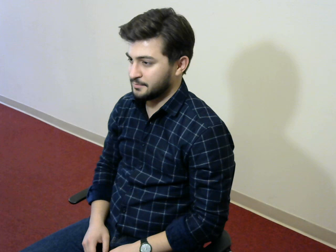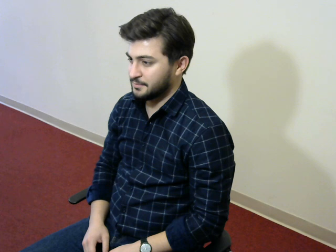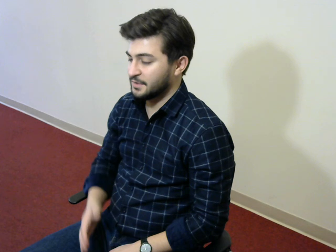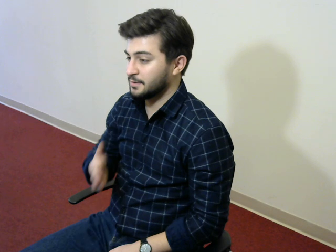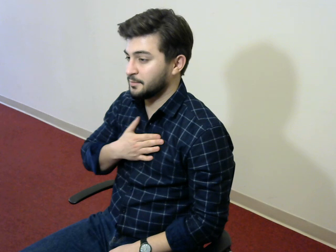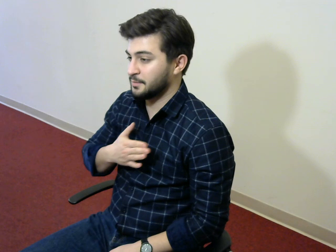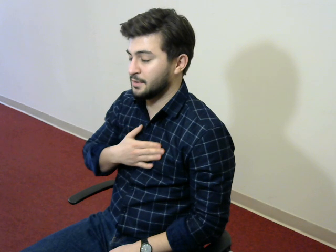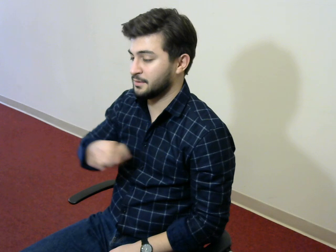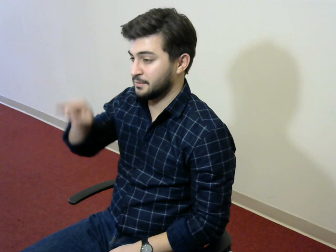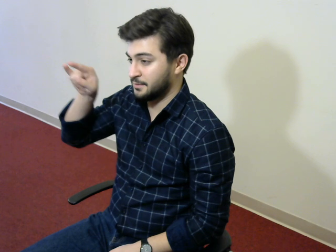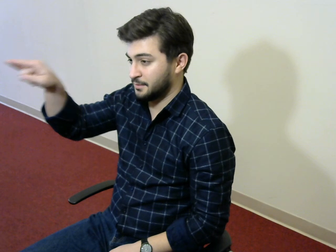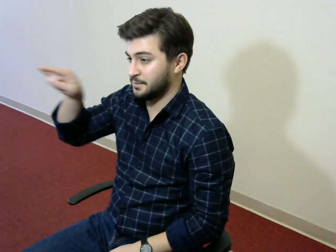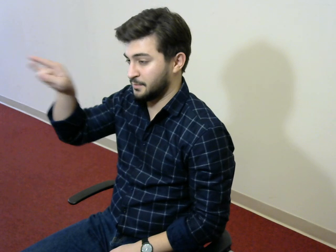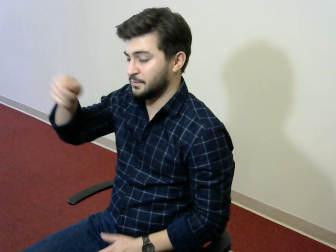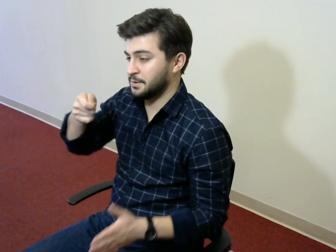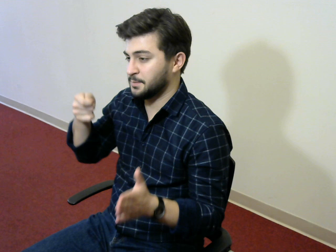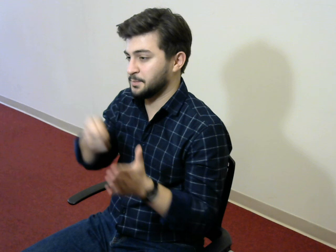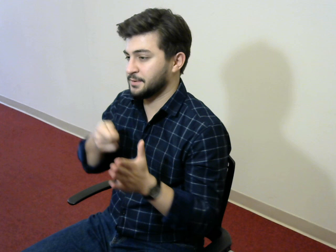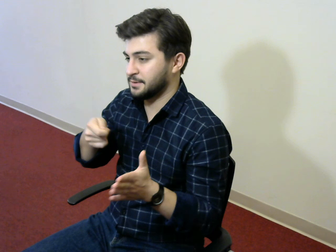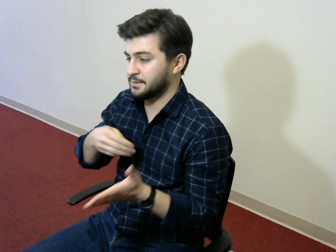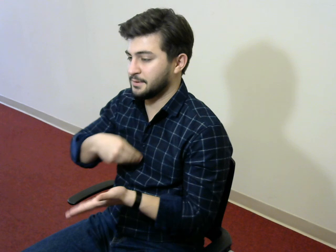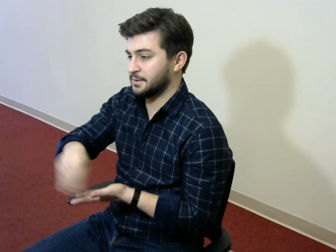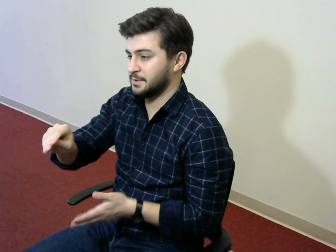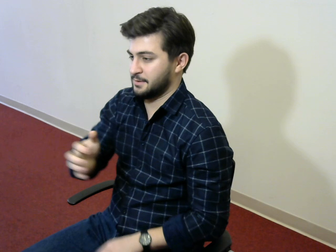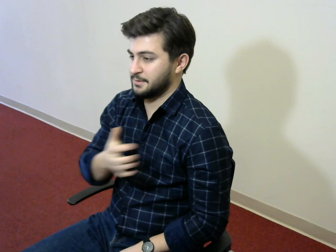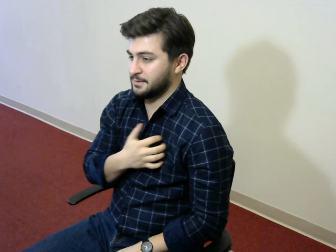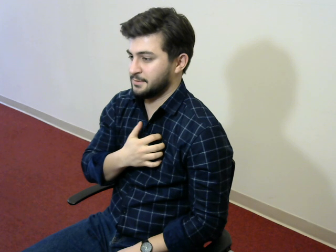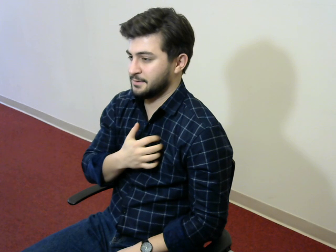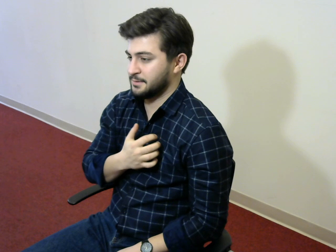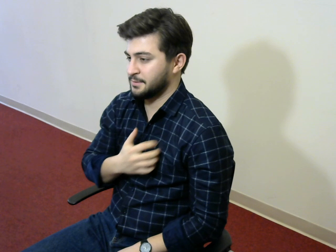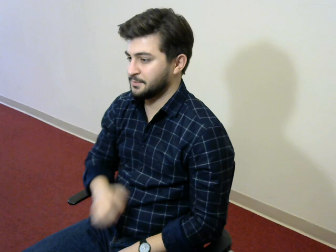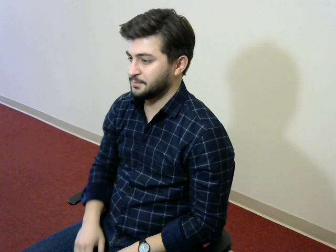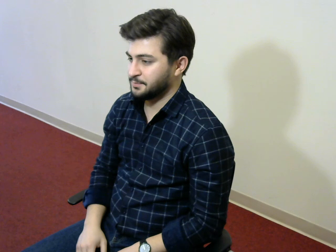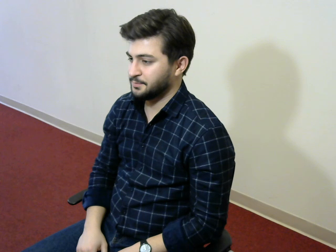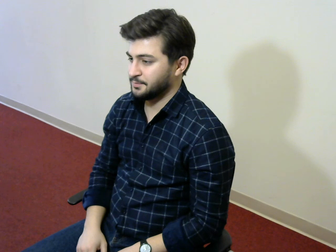Mən təyyarə bileti almaq istəyirəm